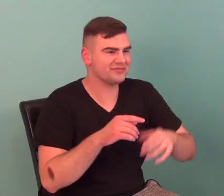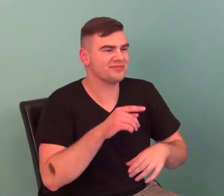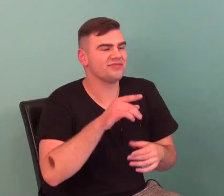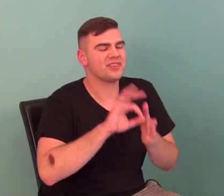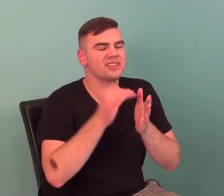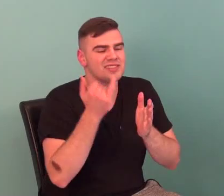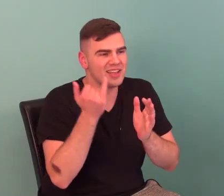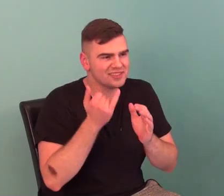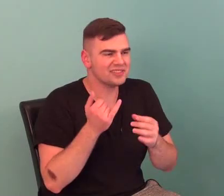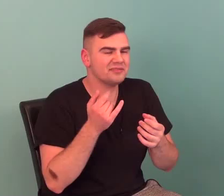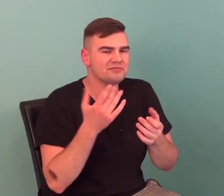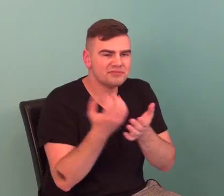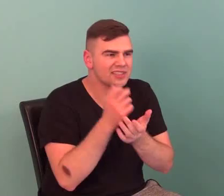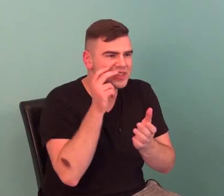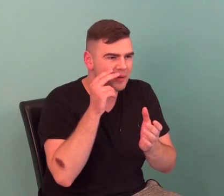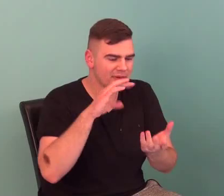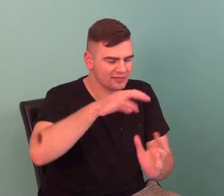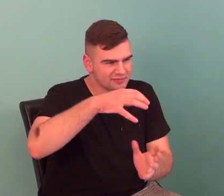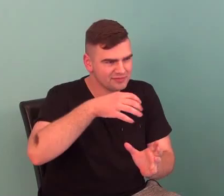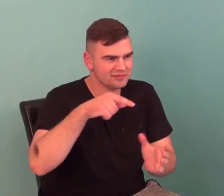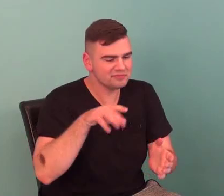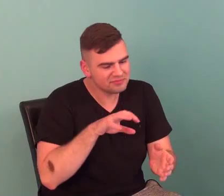Jest tam dziecko, które włożyło do słoika żabę, ogląda ją.